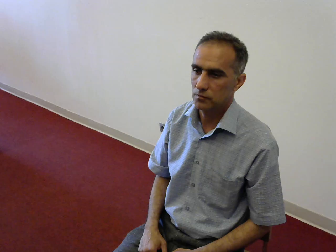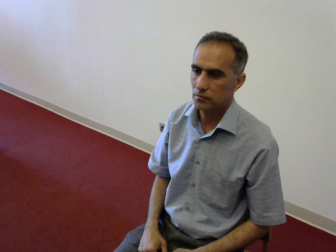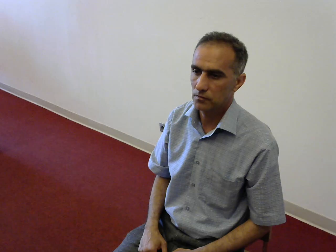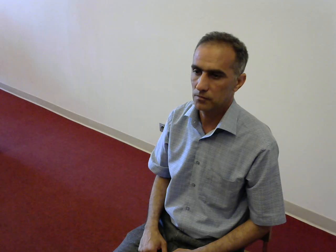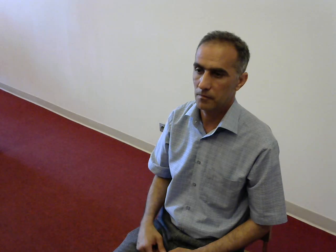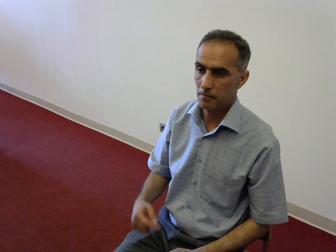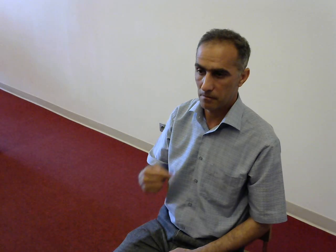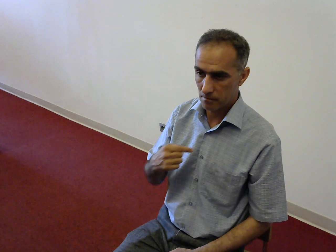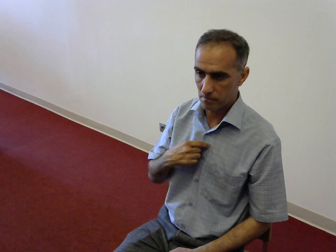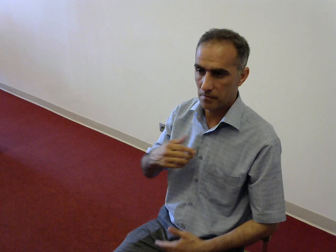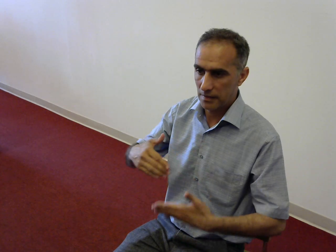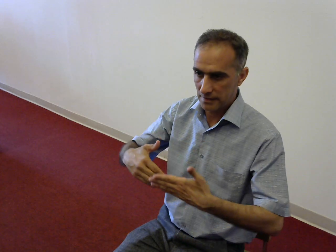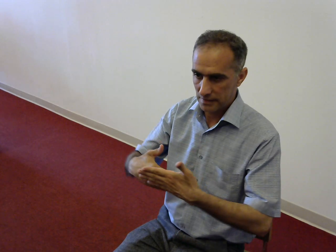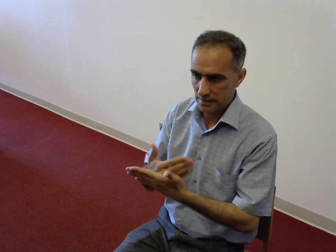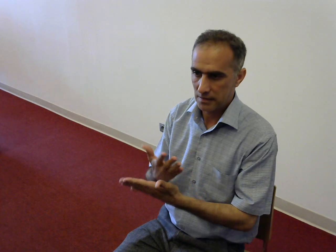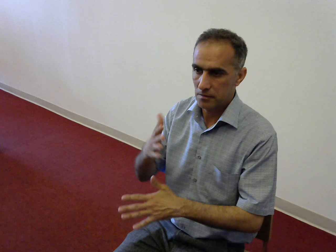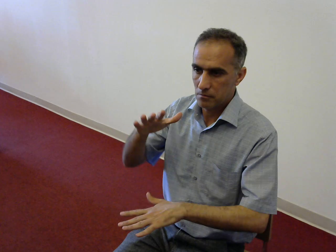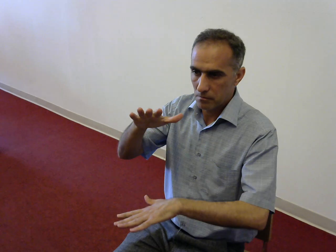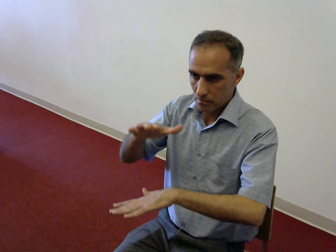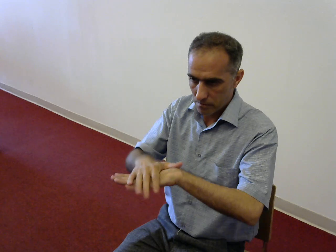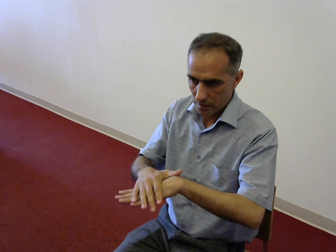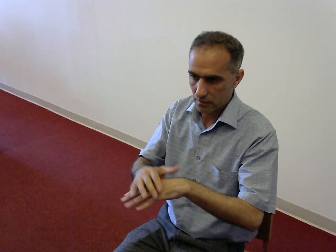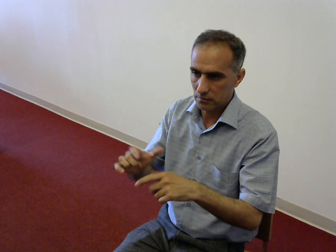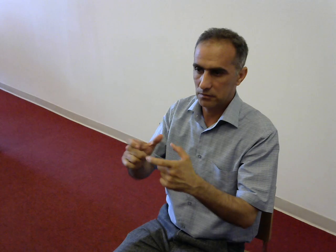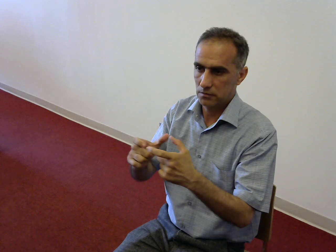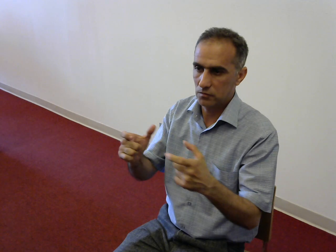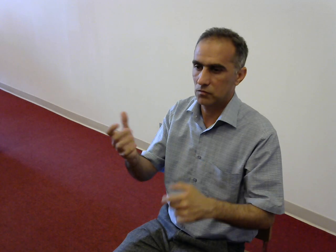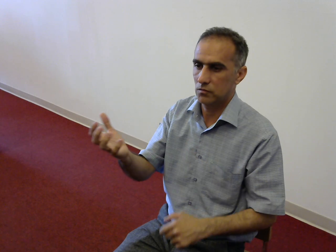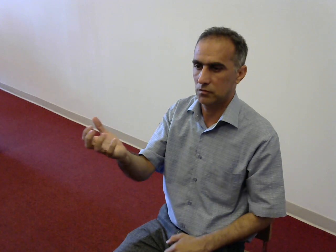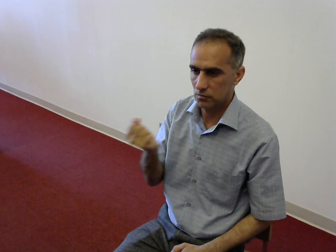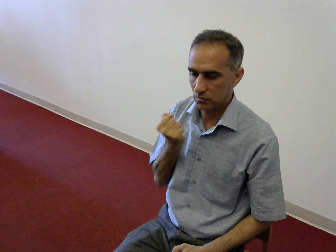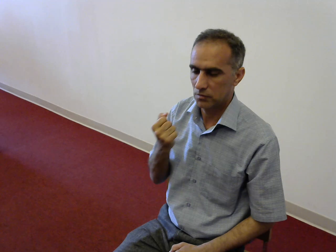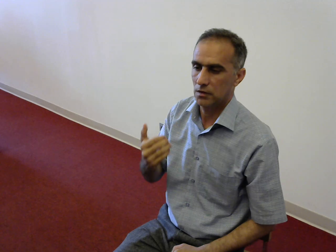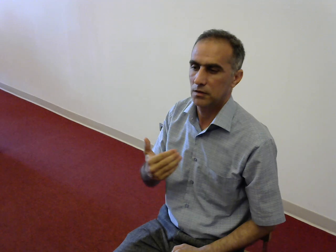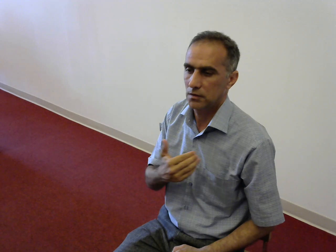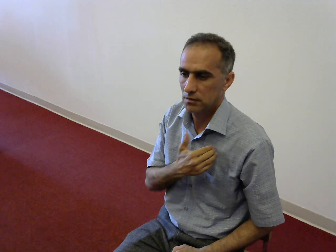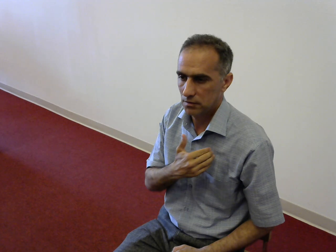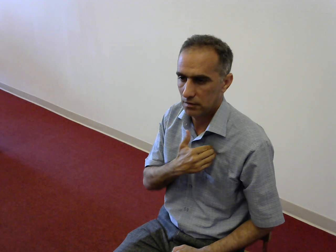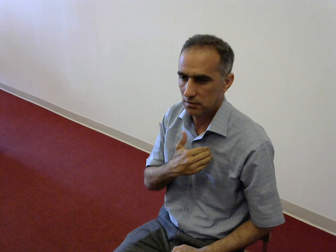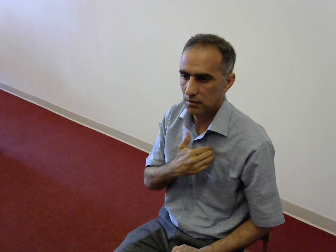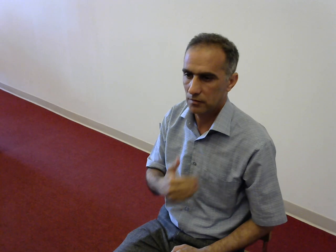Mən yeni bank kartı götürmək istəyirəm